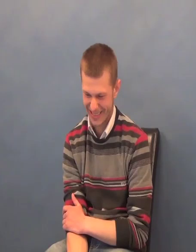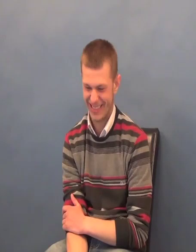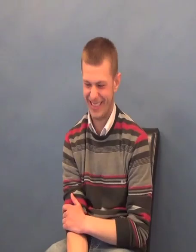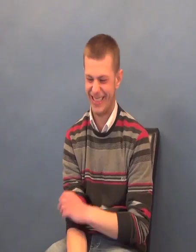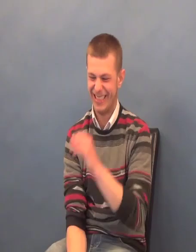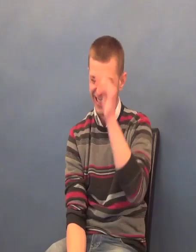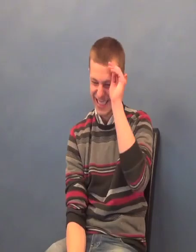Ale wymyślone.